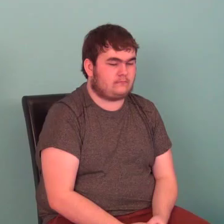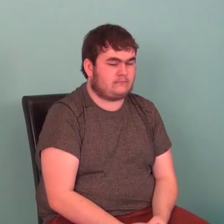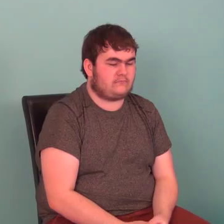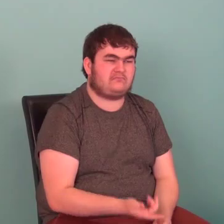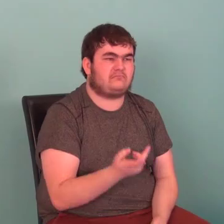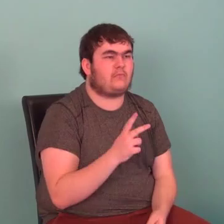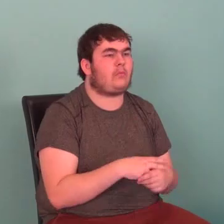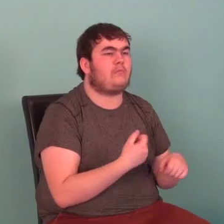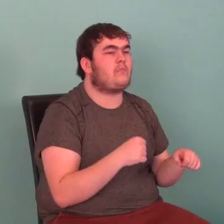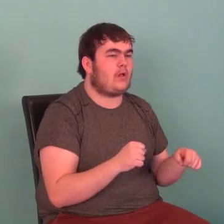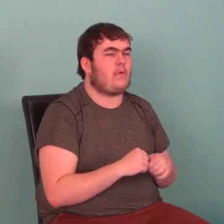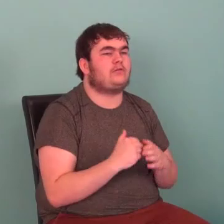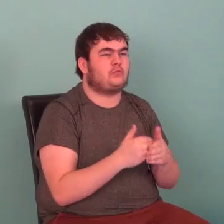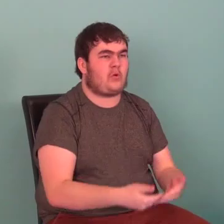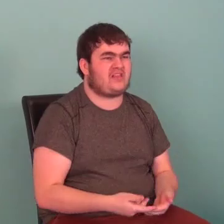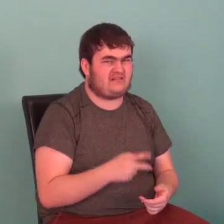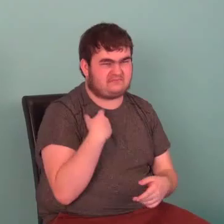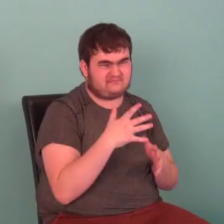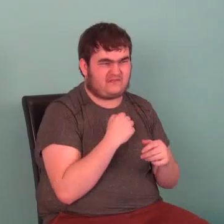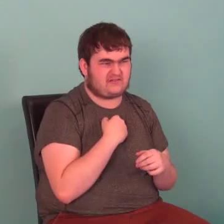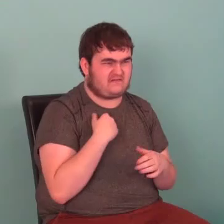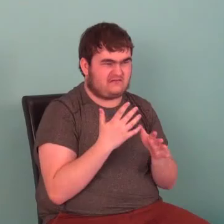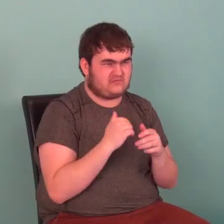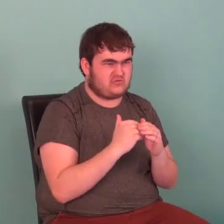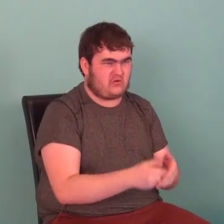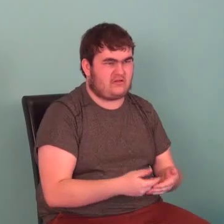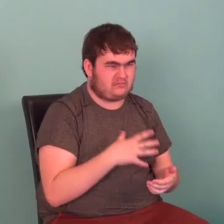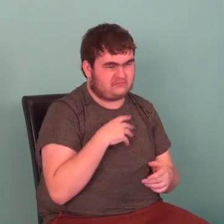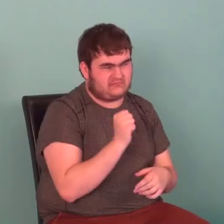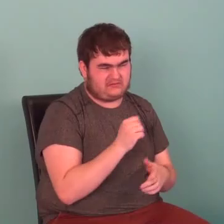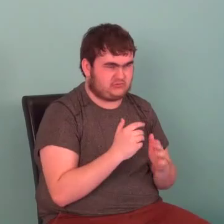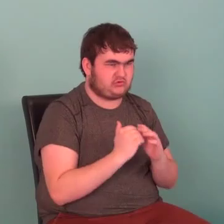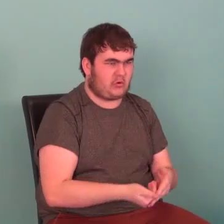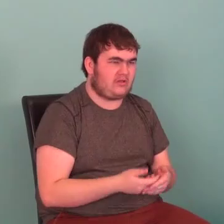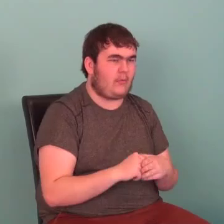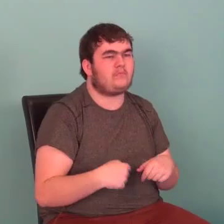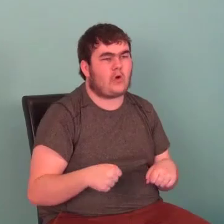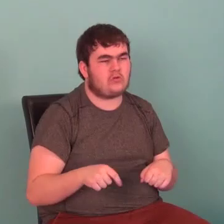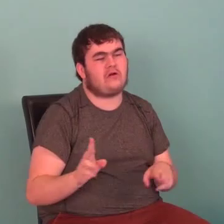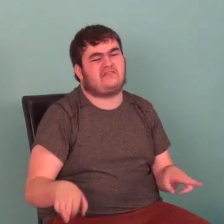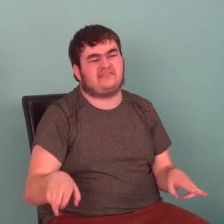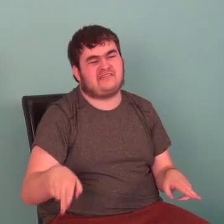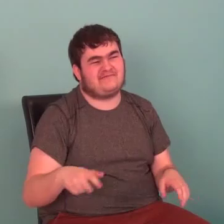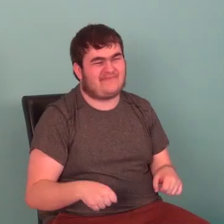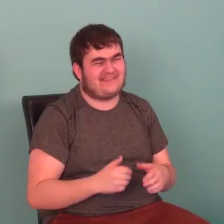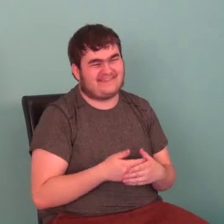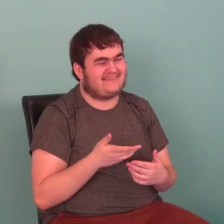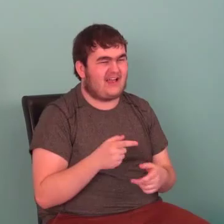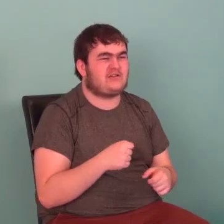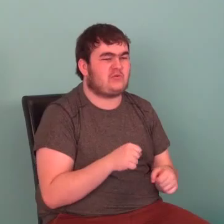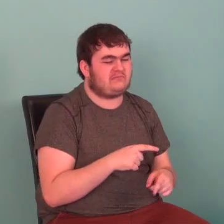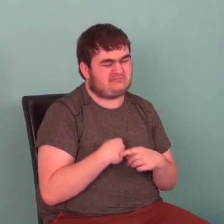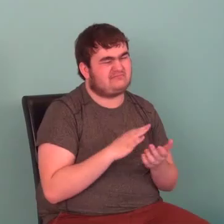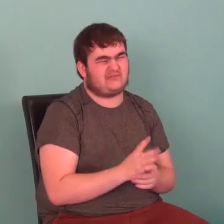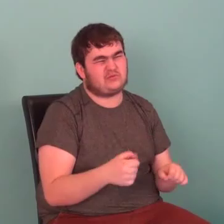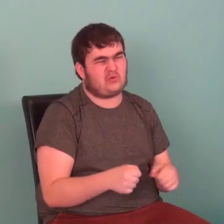Motor i skuter, w Warszawie tak migamy skuter, tak zauważyłem, jeżdżąc na motorze cały czas trzeba zmieniać biegi, a skuterem nie, więc tak migamy skuter.